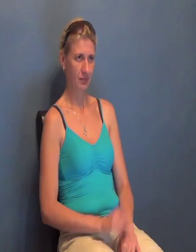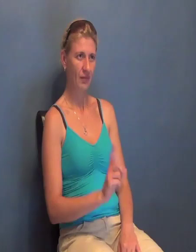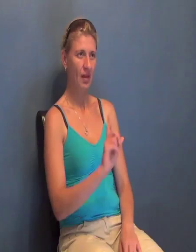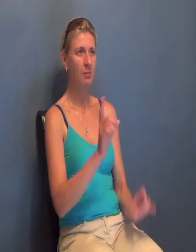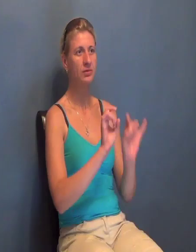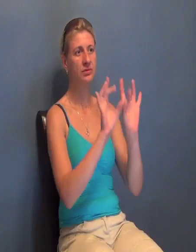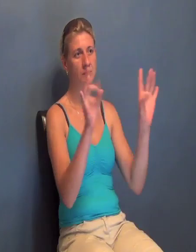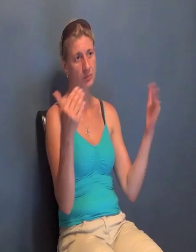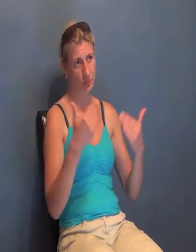Nie, bo mogą być zarazki.